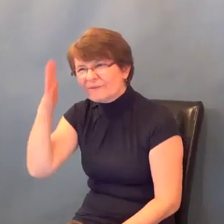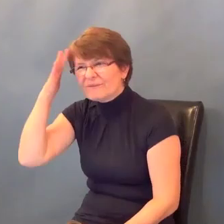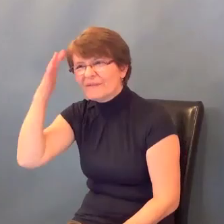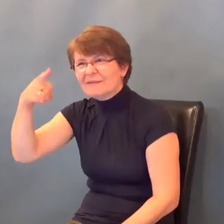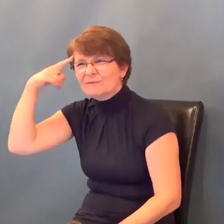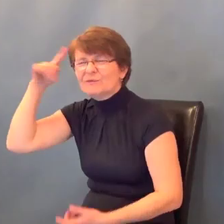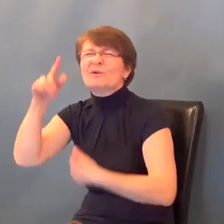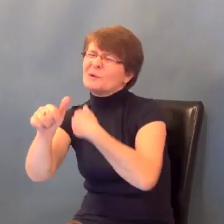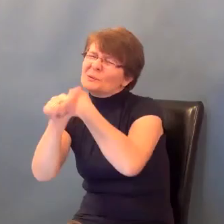Wiesz, gdzie jest Wólczańska?